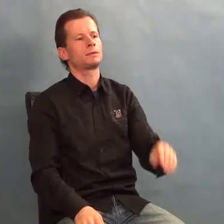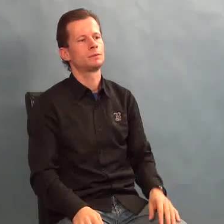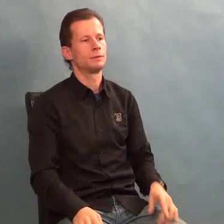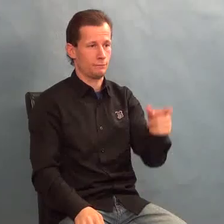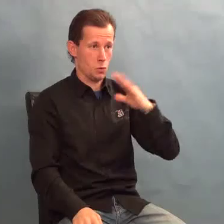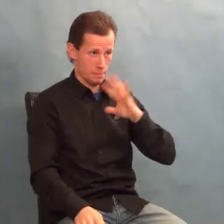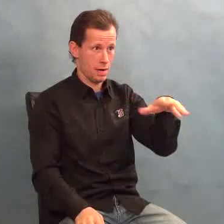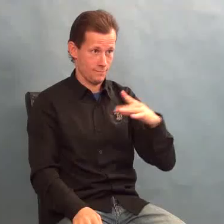Masz wtedy wolne?